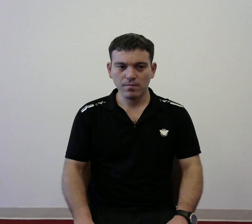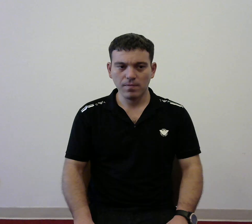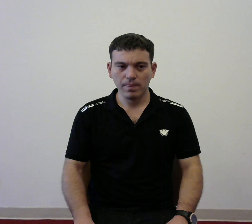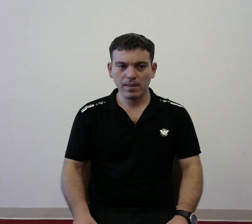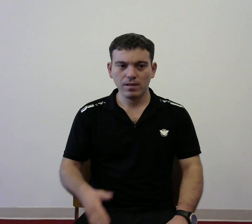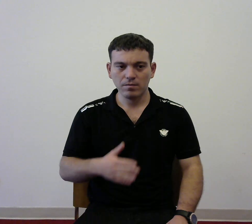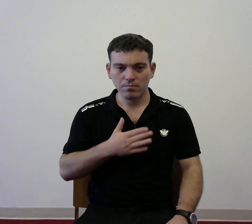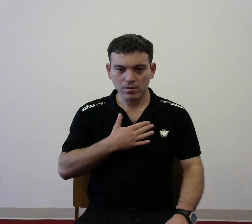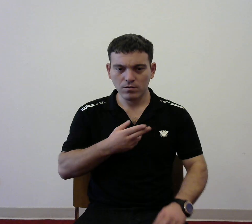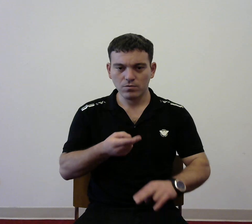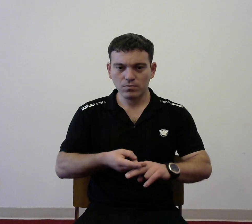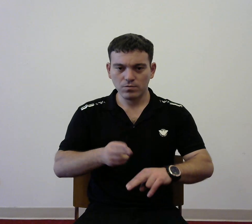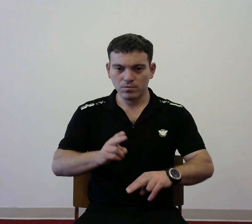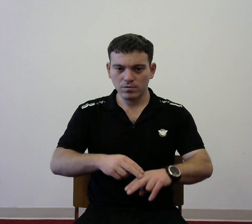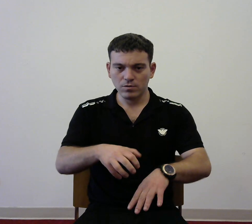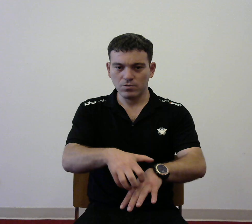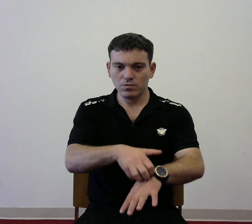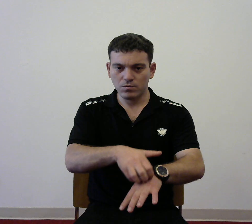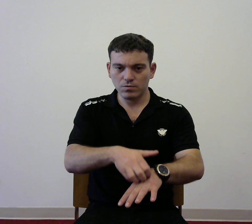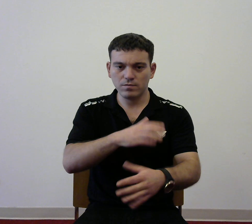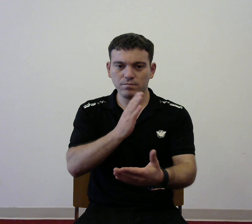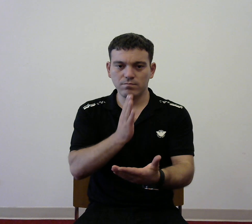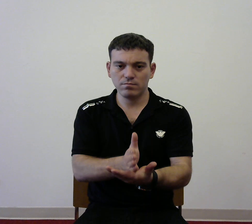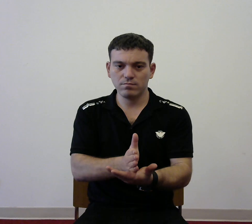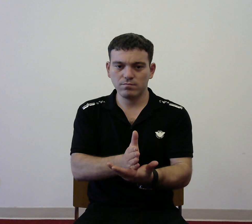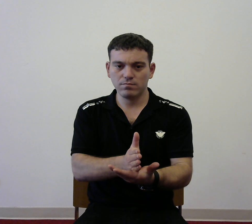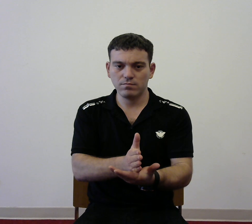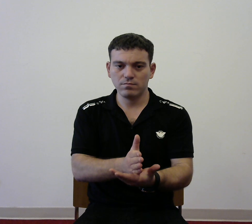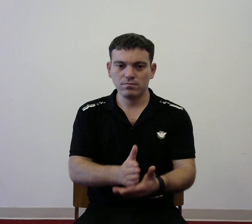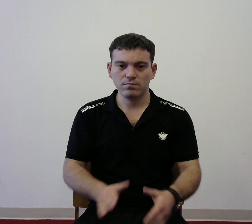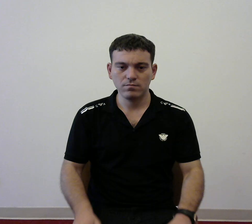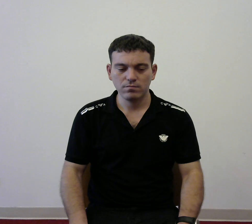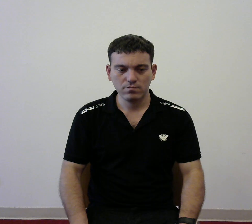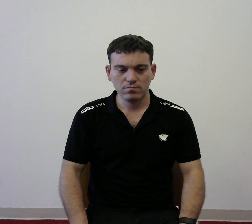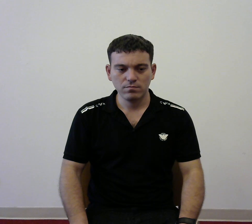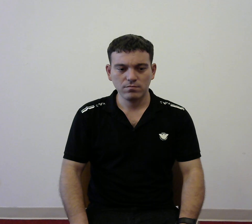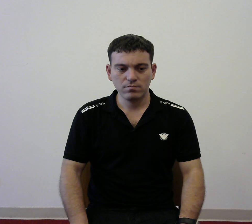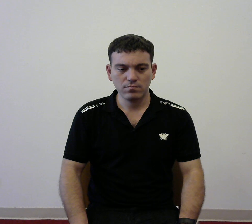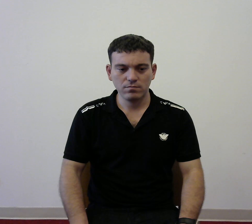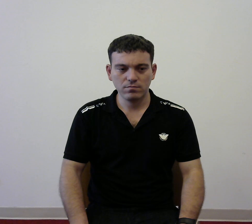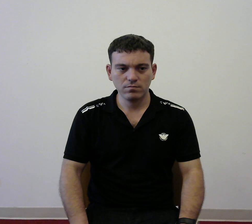Mənim buna alergiyam var